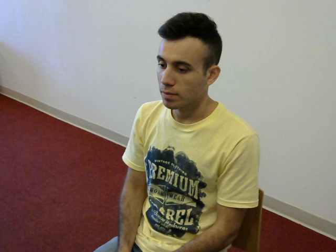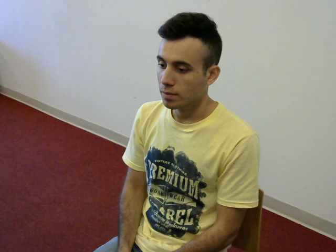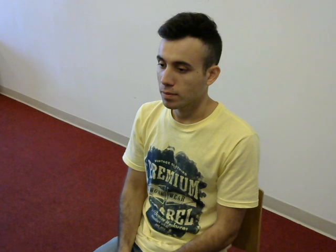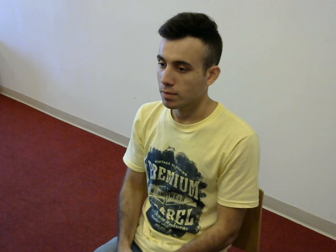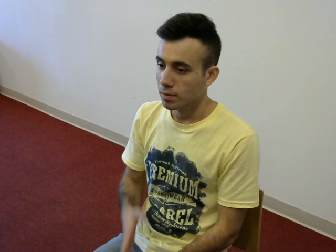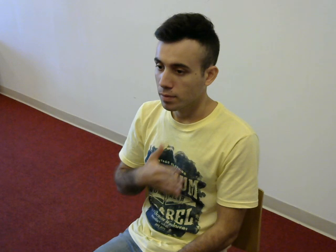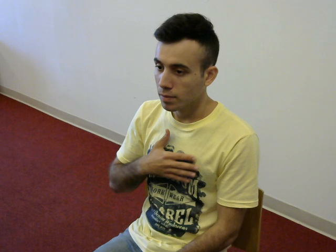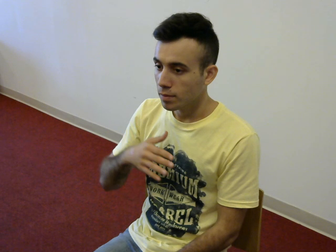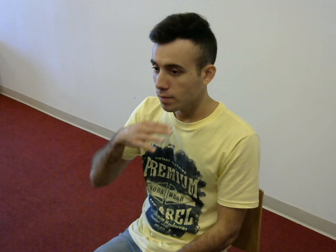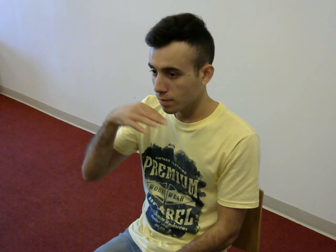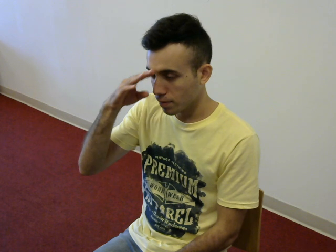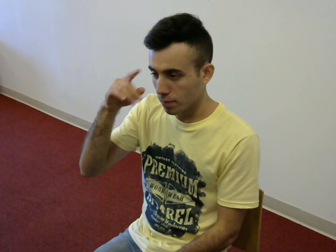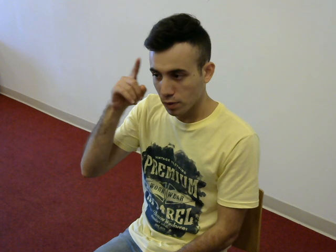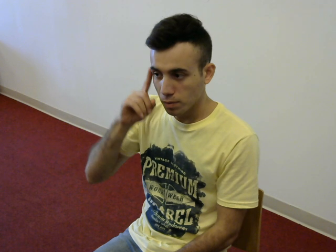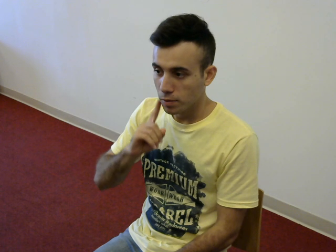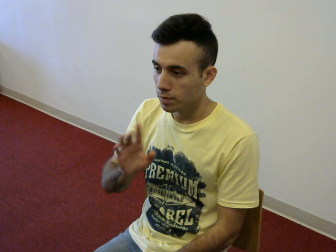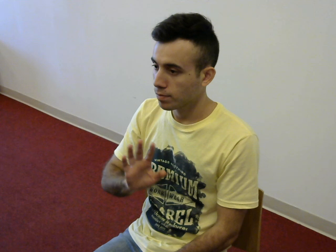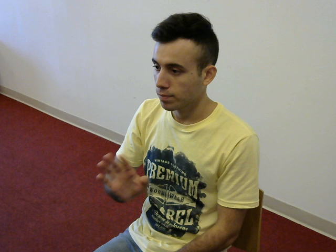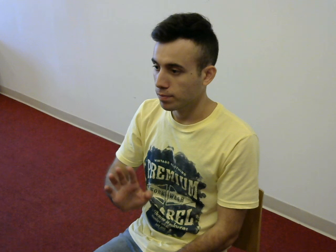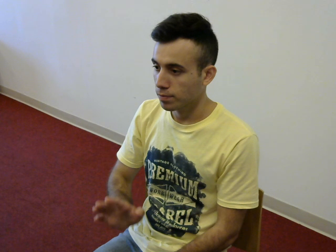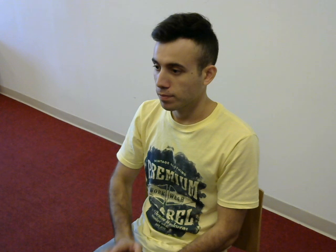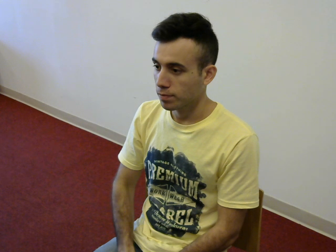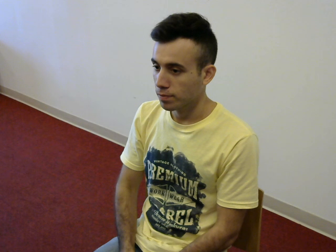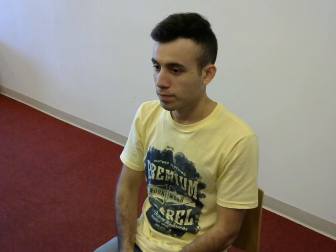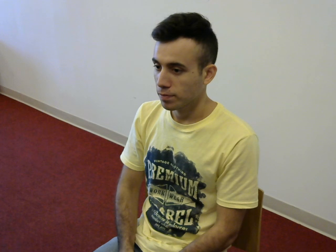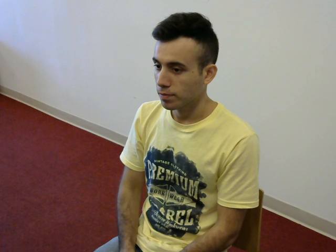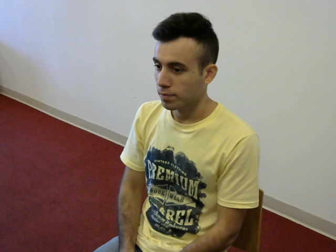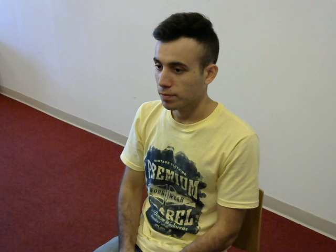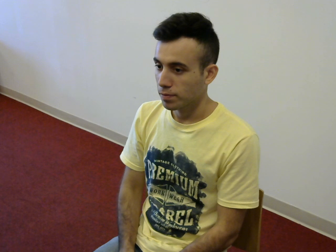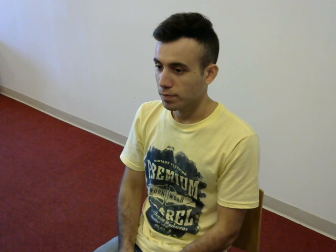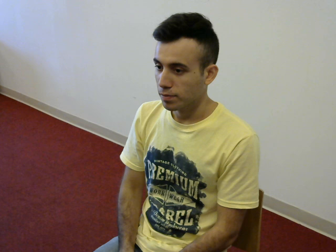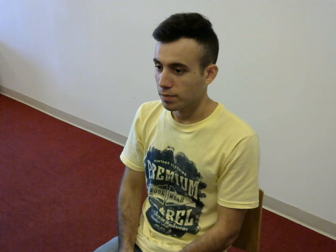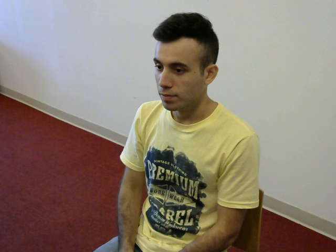Mənim atam azərbaycanlı deyil